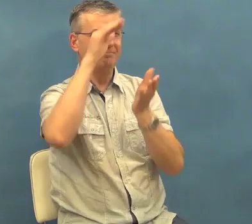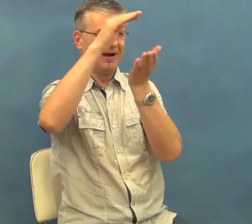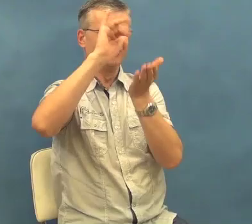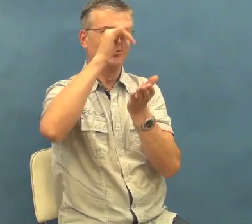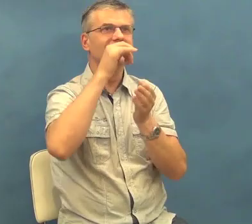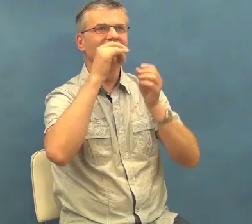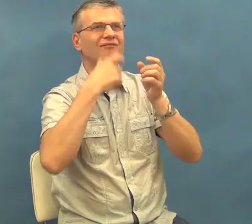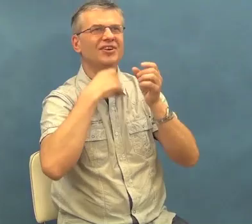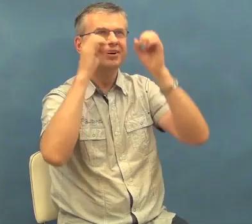Wilk patrzy przez lornetkę.